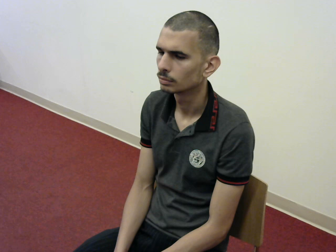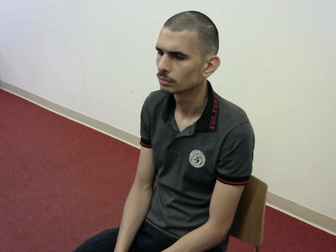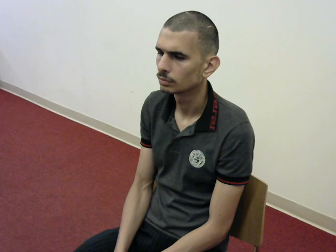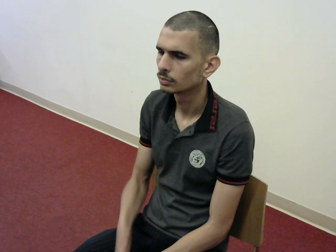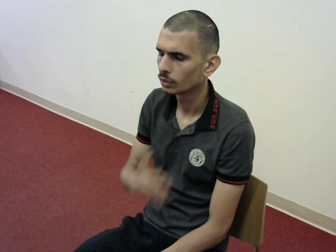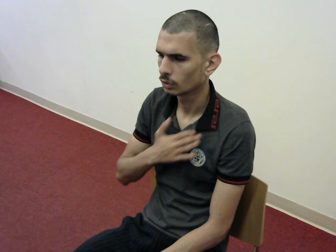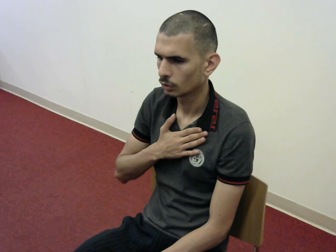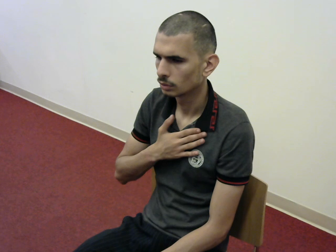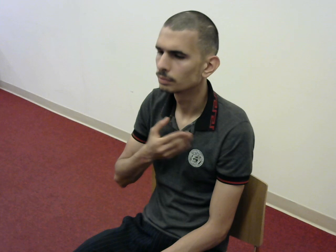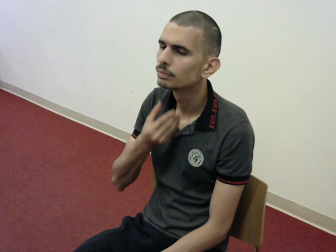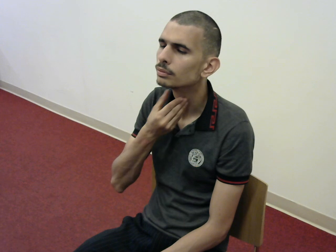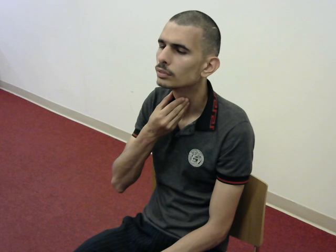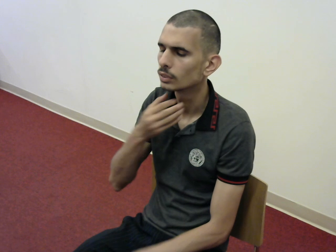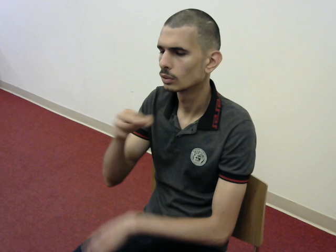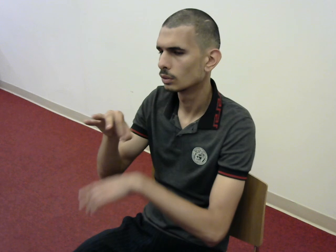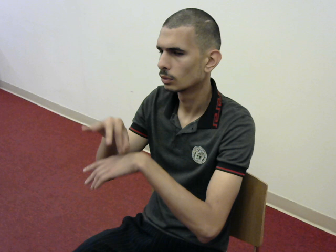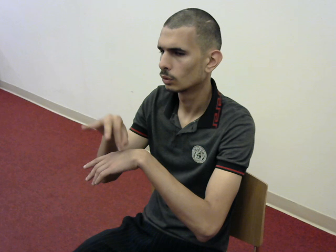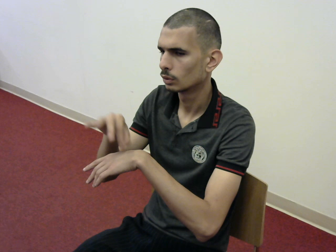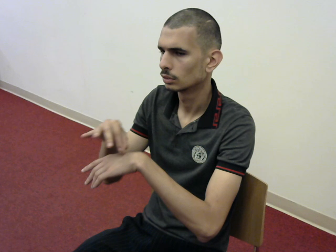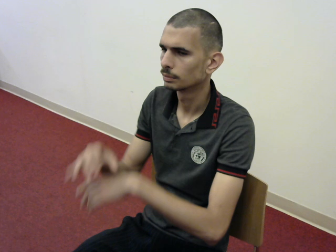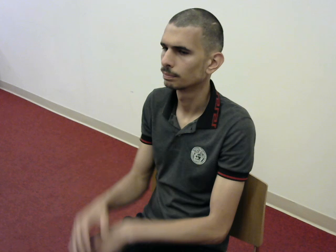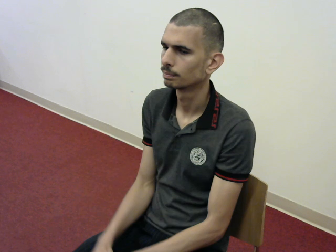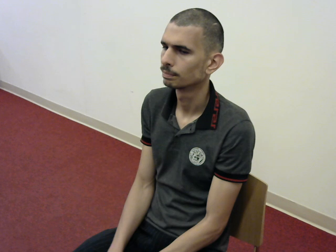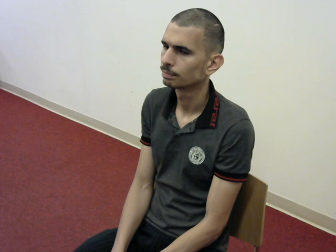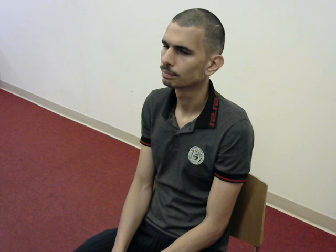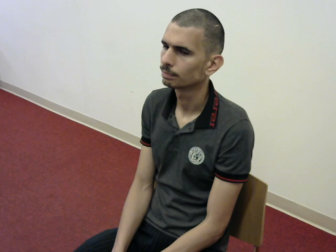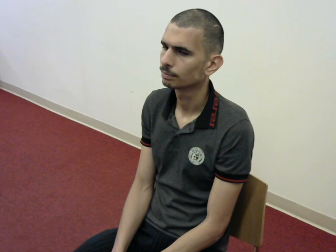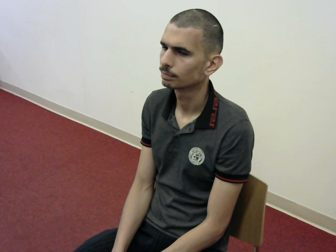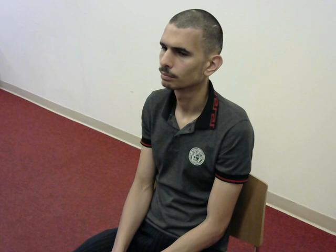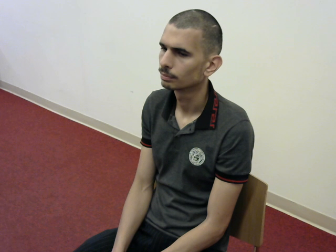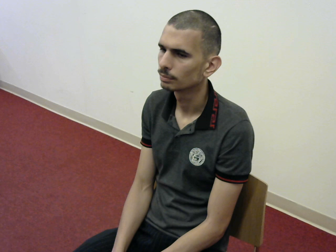Mənim boğazım ağrıyır